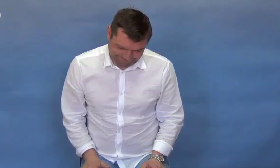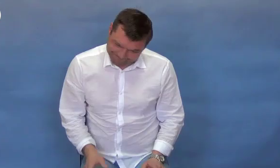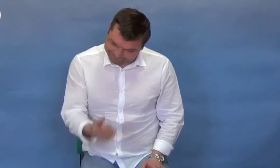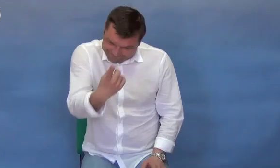Pierwszy raz.